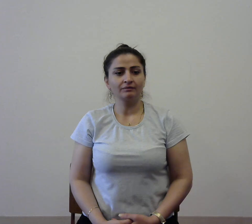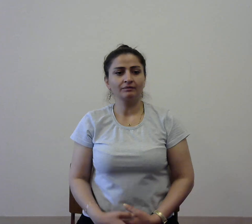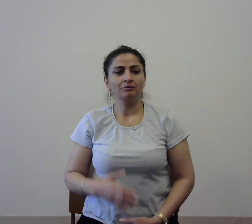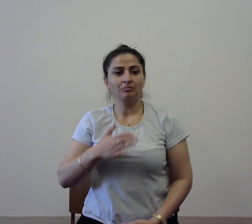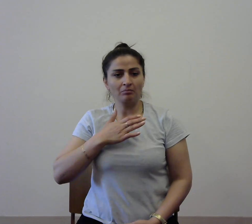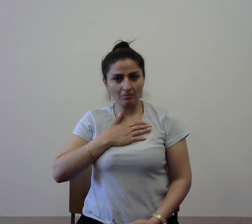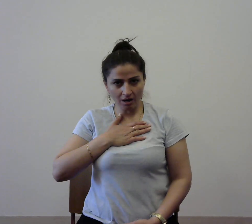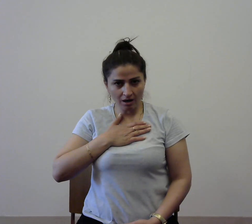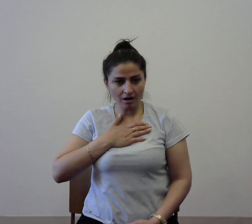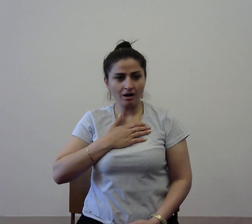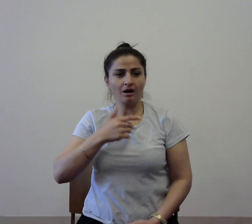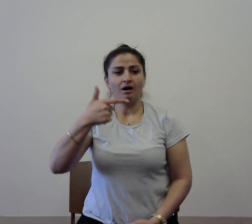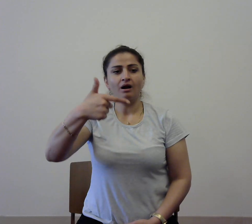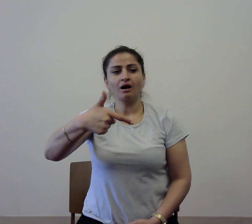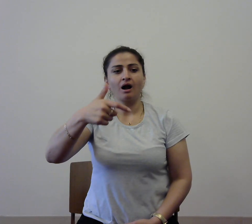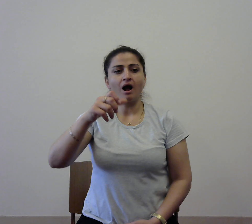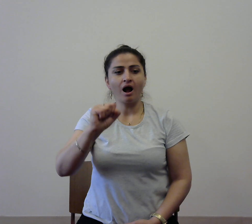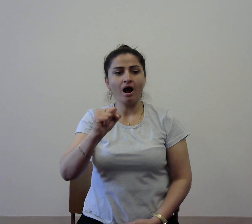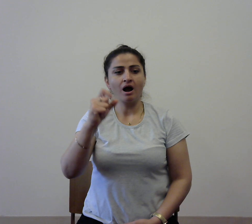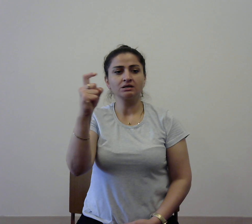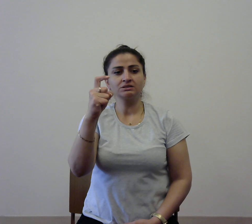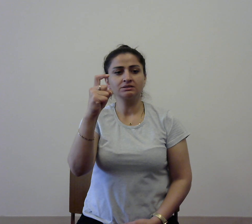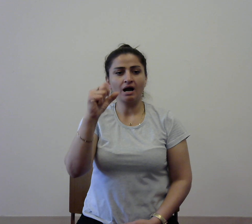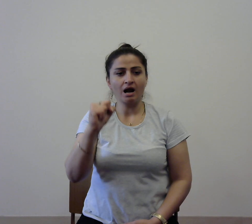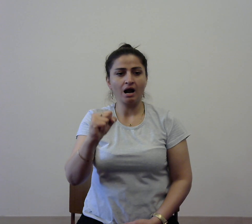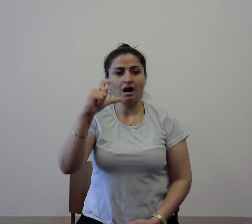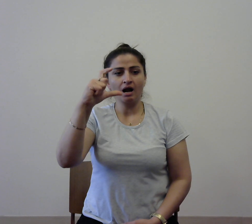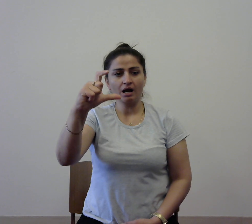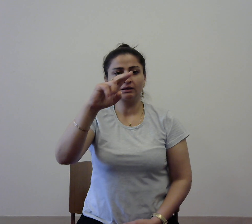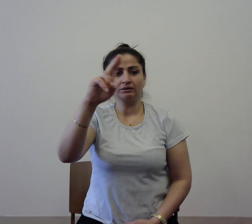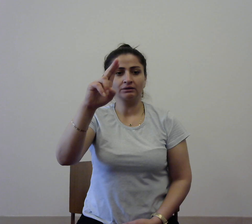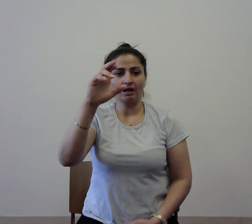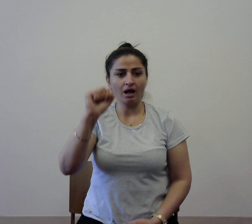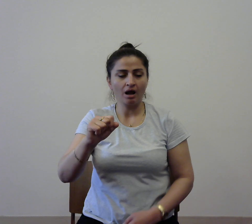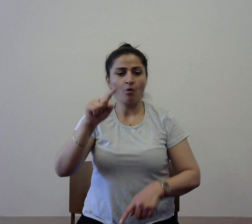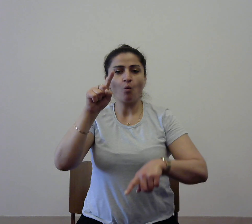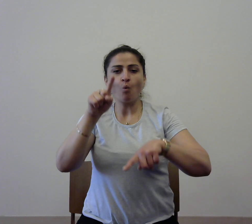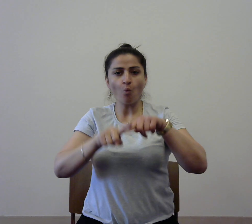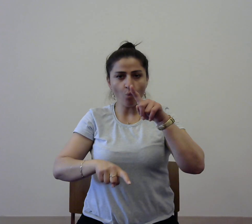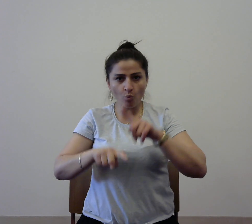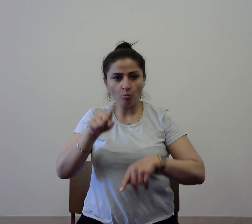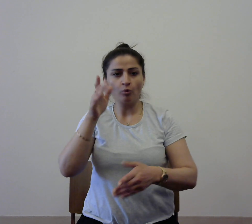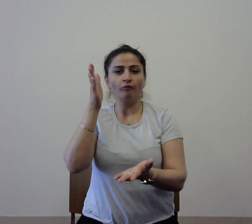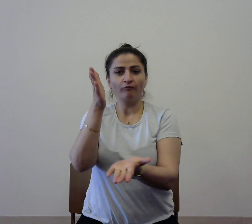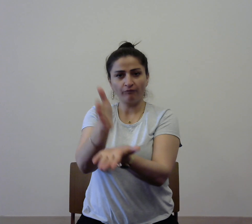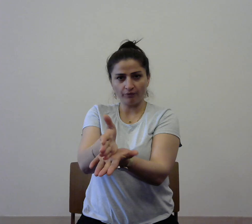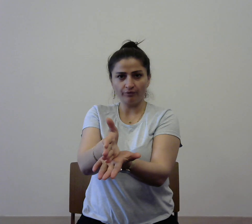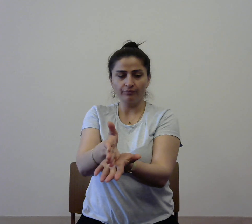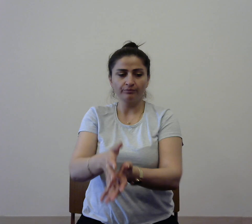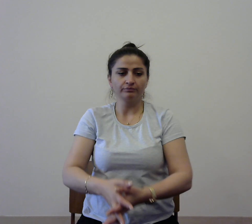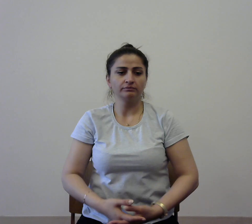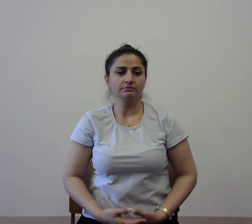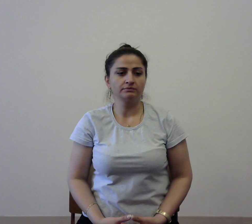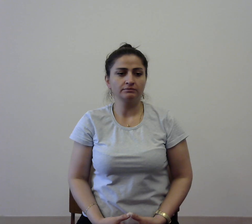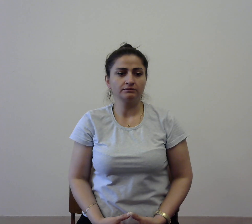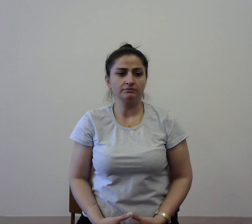Mənim Qazaxda qohumlarım var